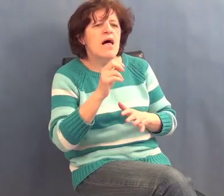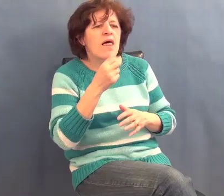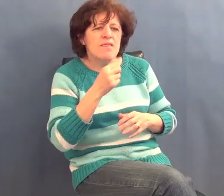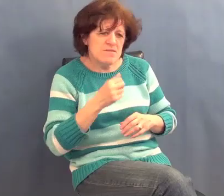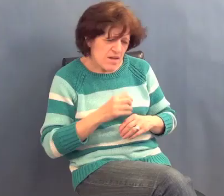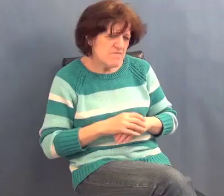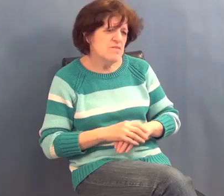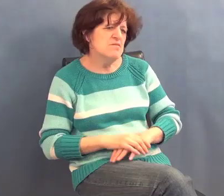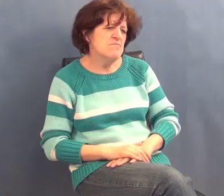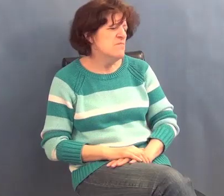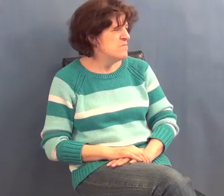Nigdy.